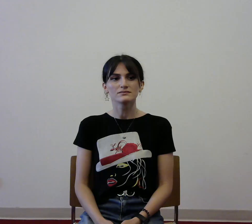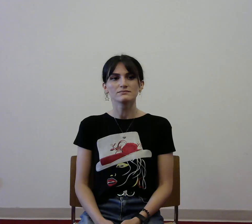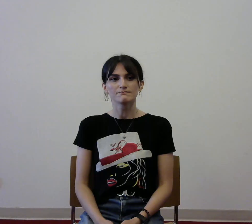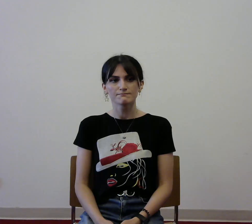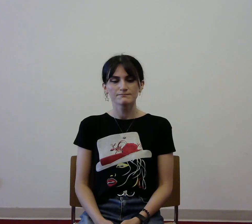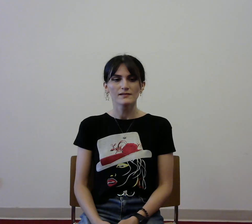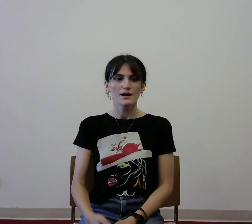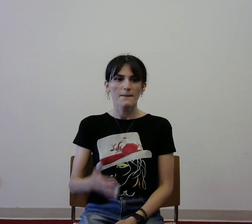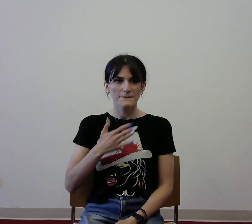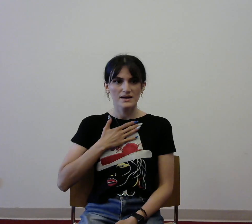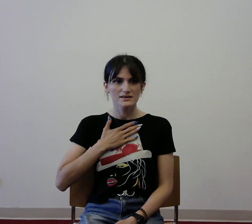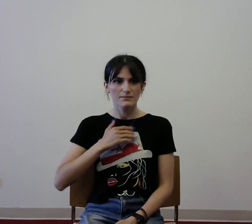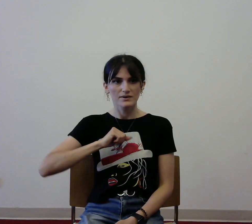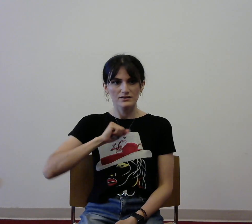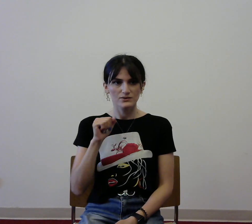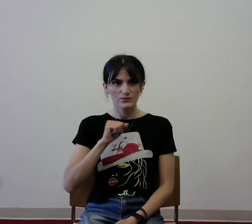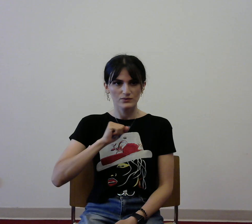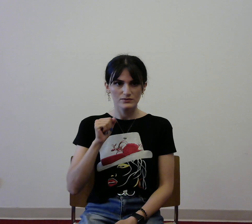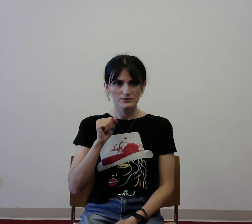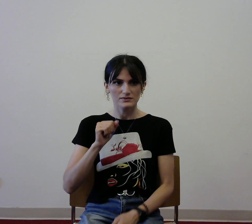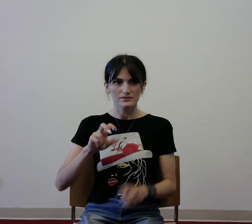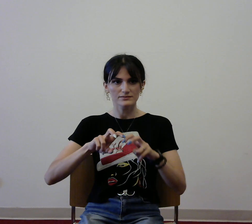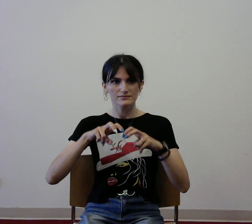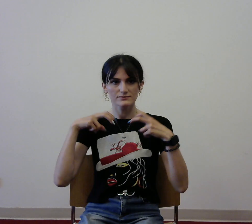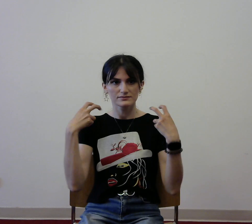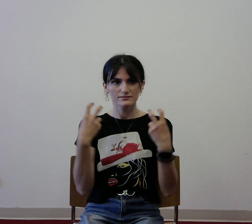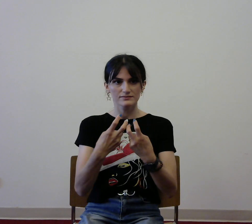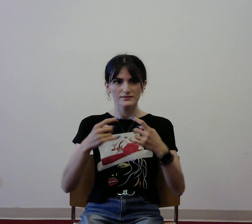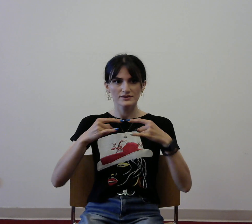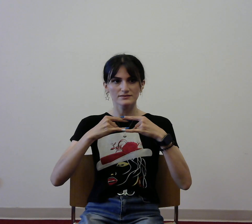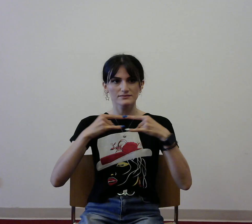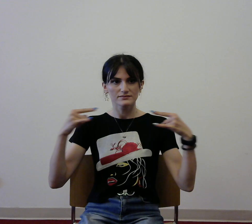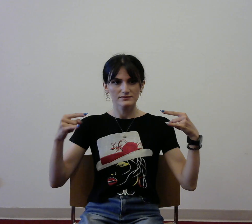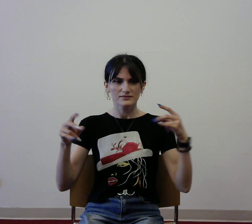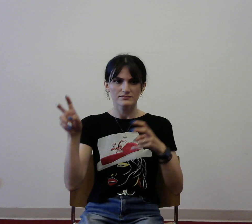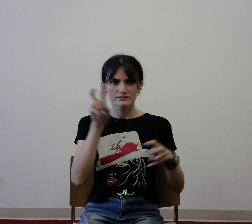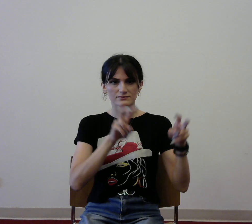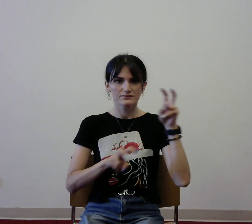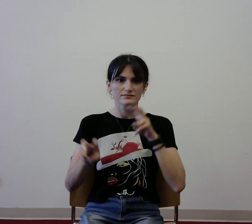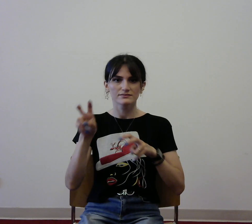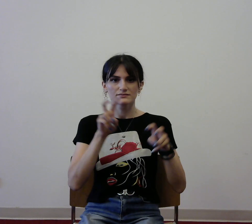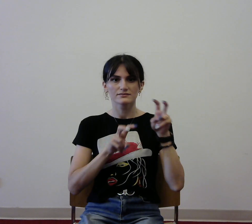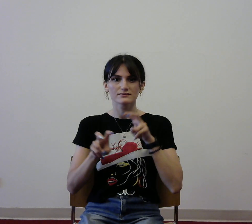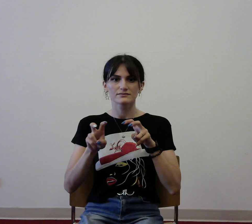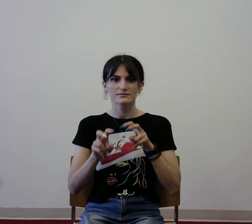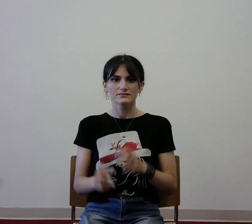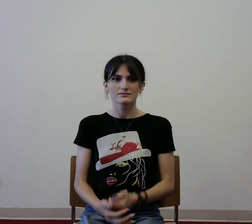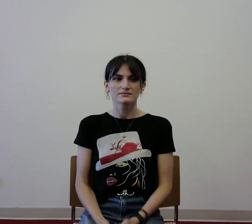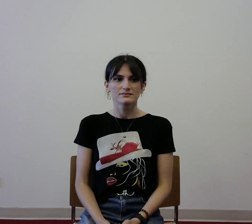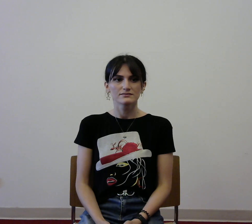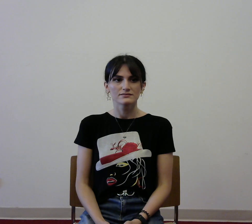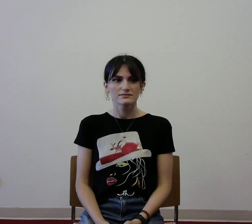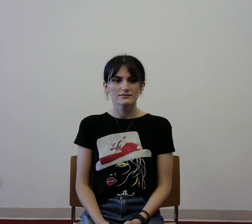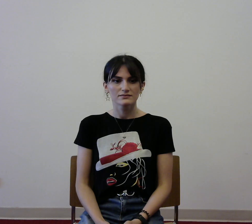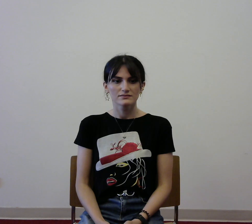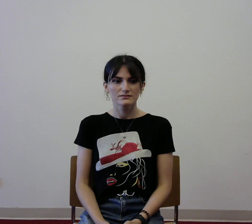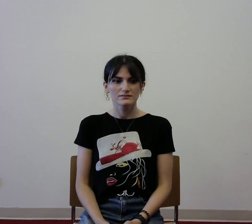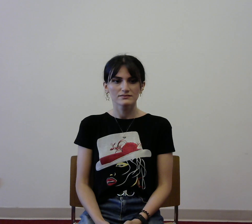Mən dostlarımın olduğu masanı axtarıram